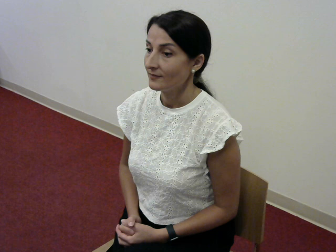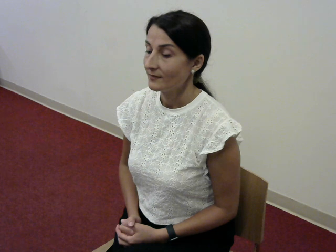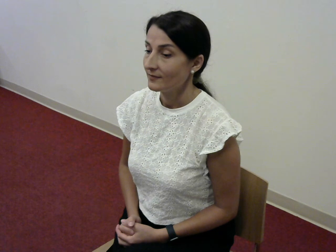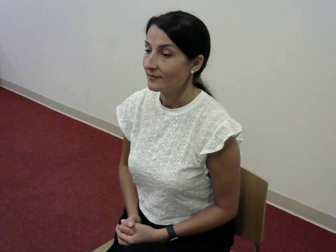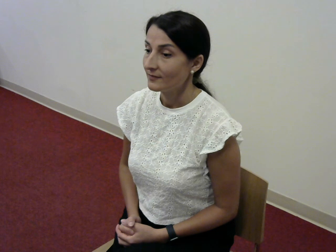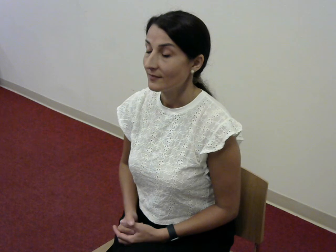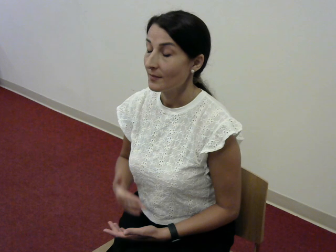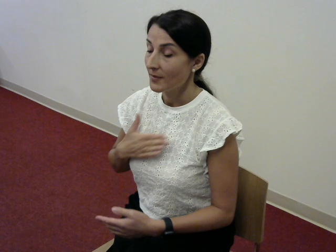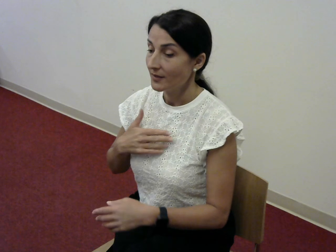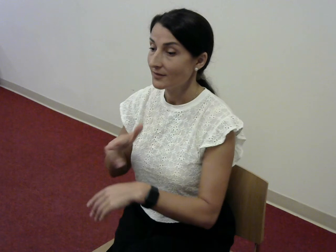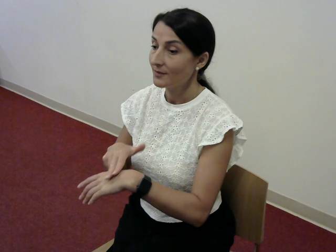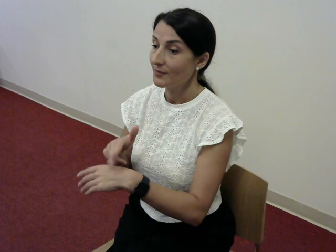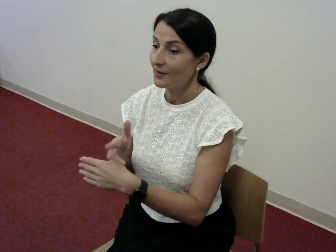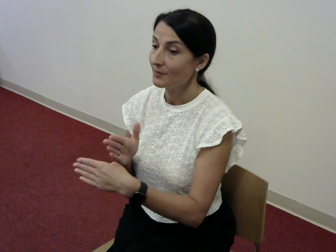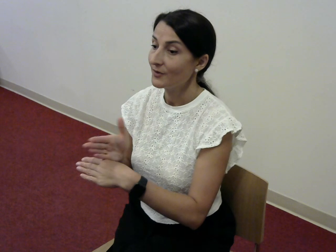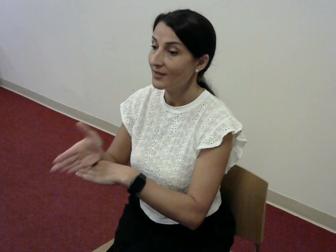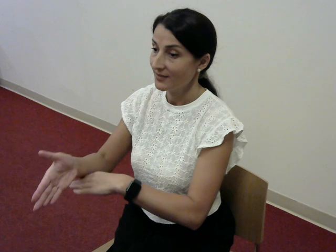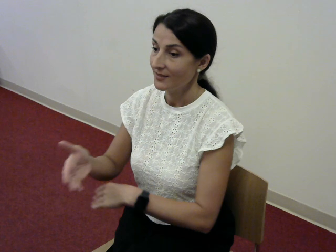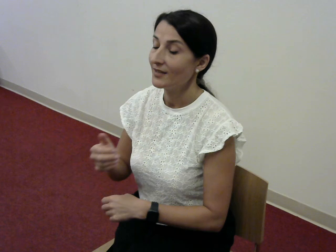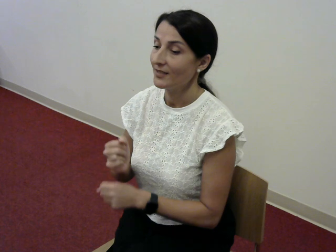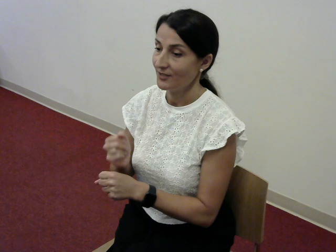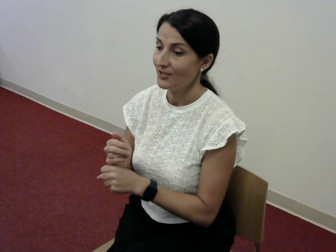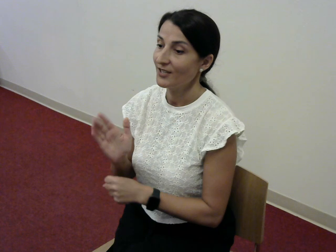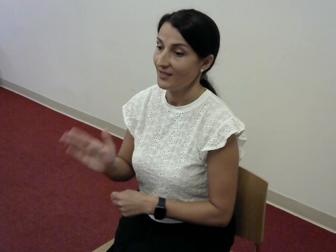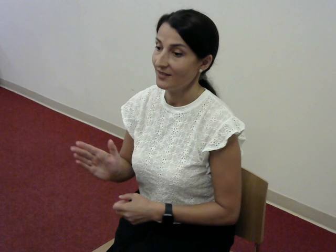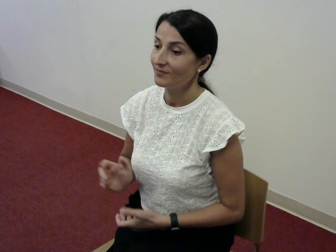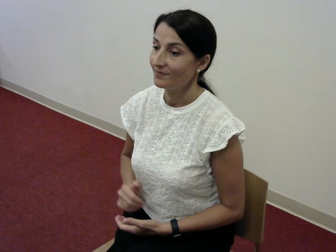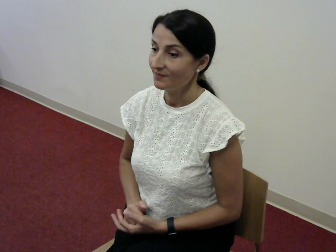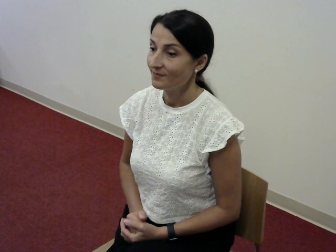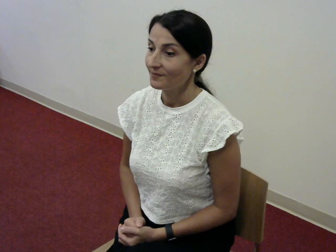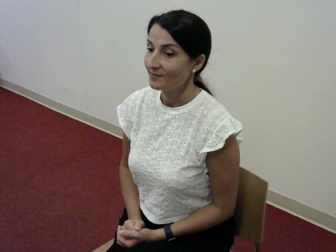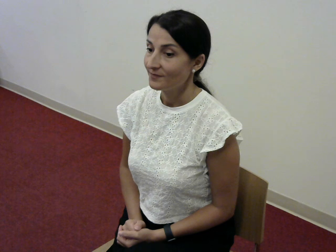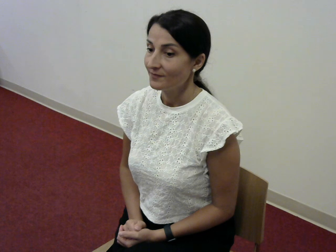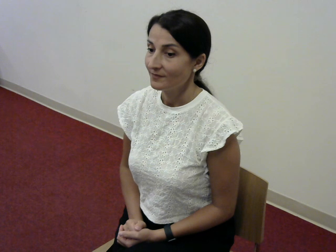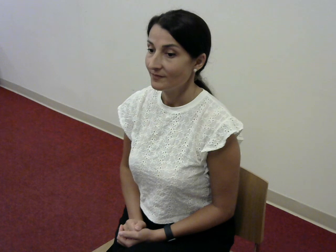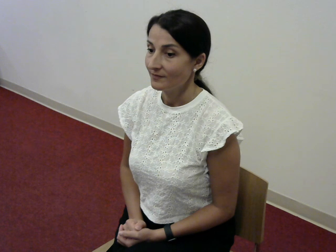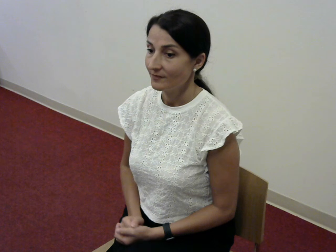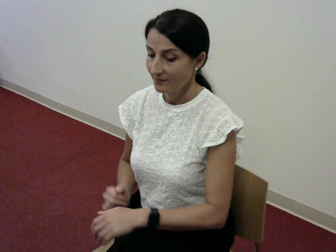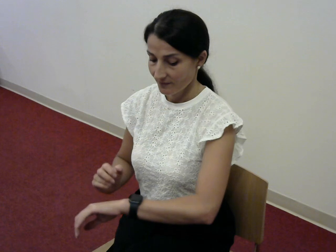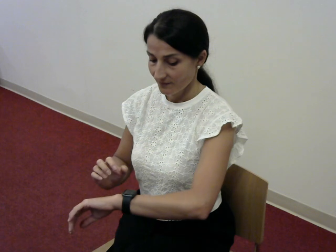Mən polisə müraciət edəcəyəm